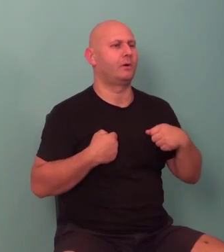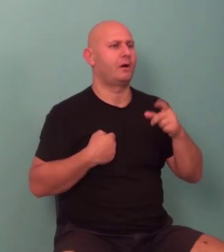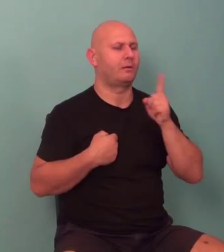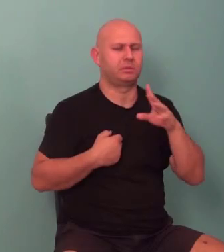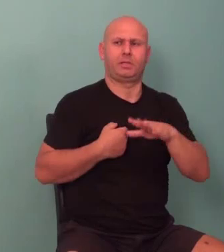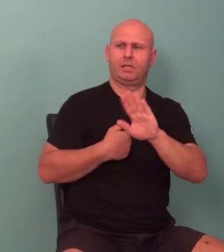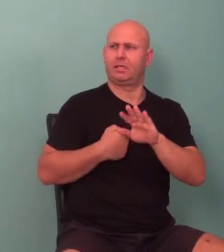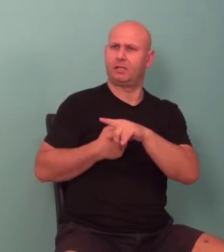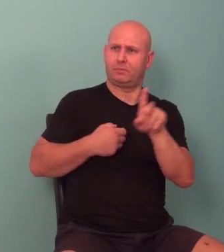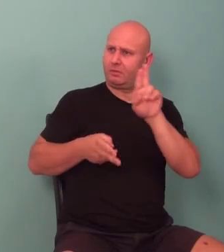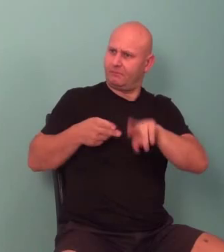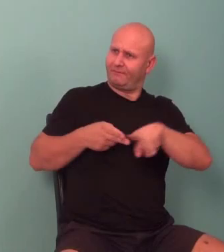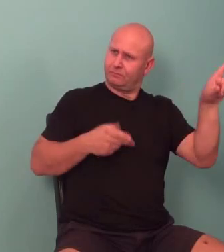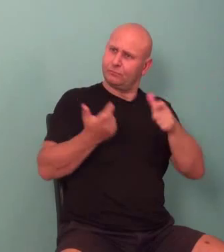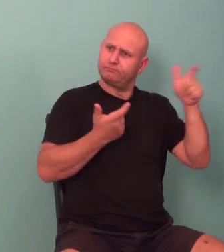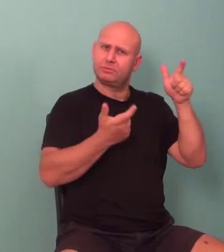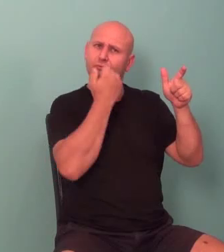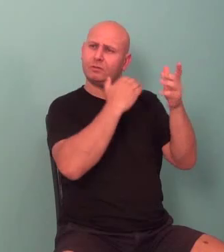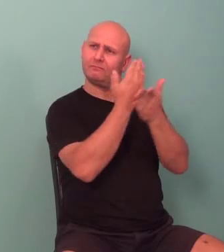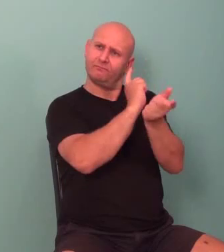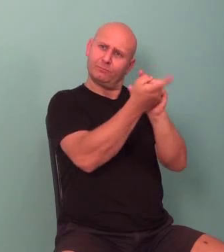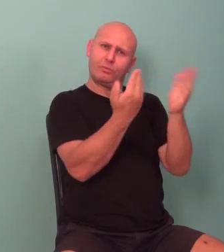Babcia zaczepia mężczyznę i pyta go czy może naprawić pękniętą szybę w oknie, wymienić na nową.